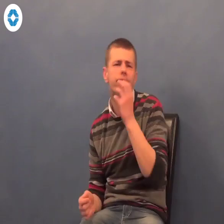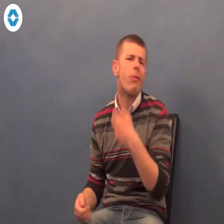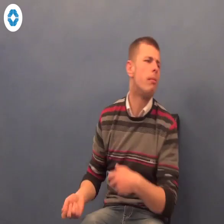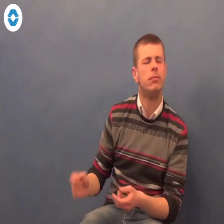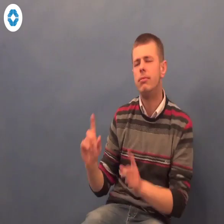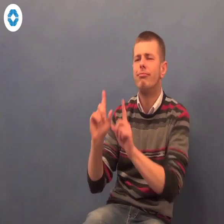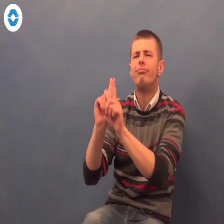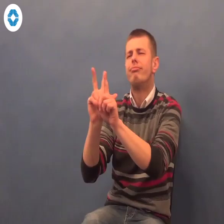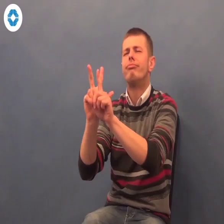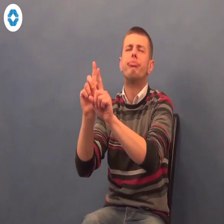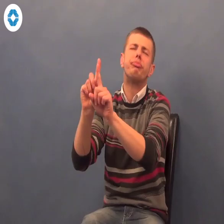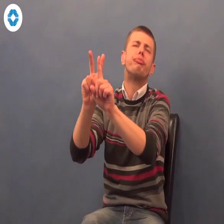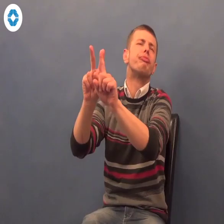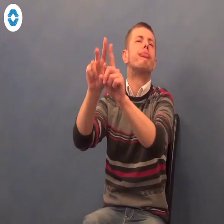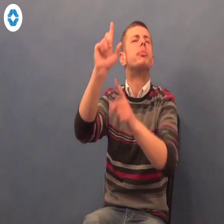Idą razem i odchodzą w siną dal.